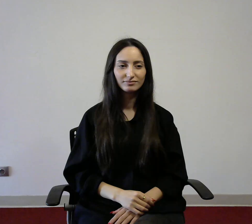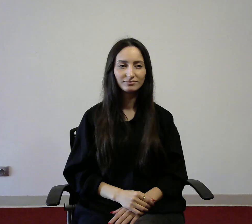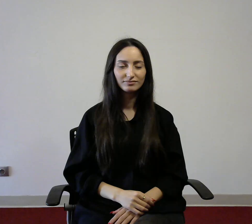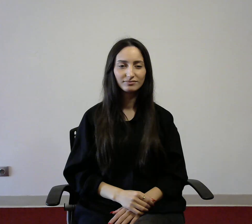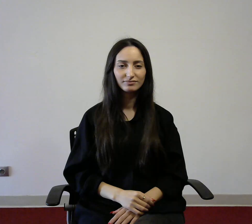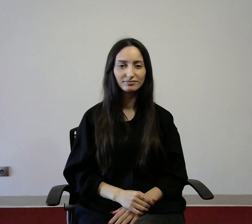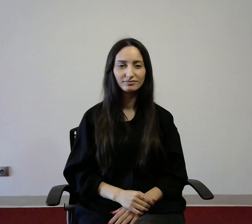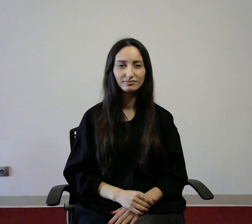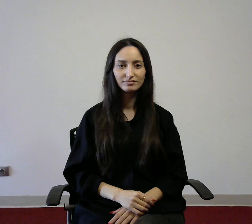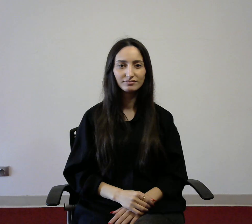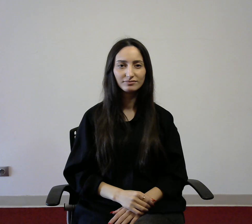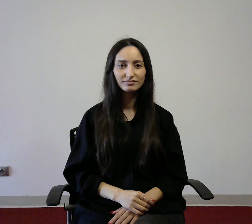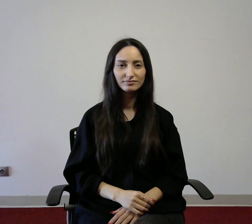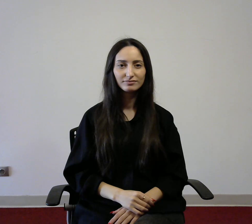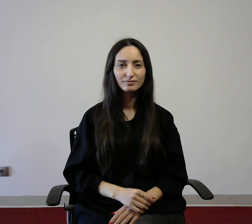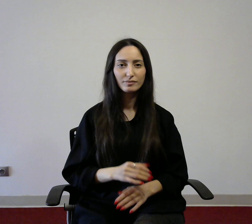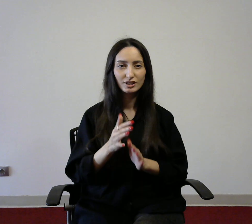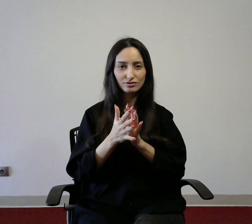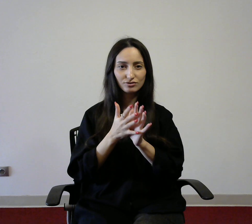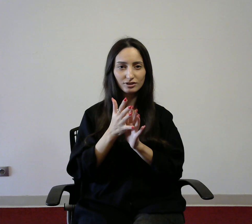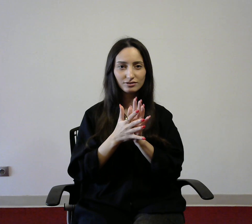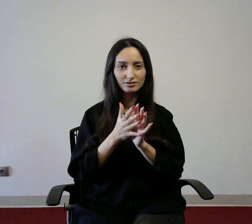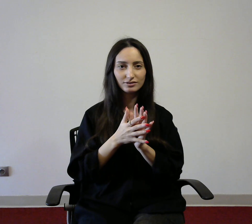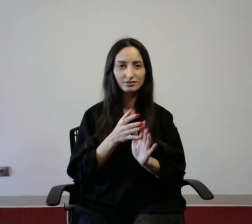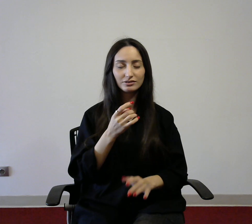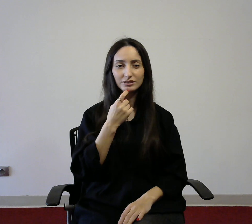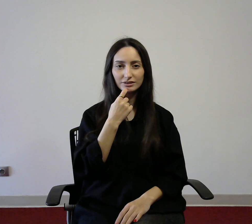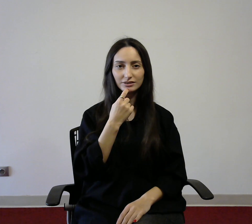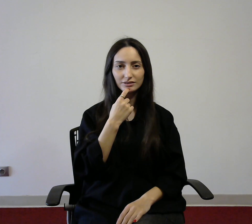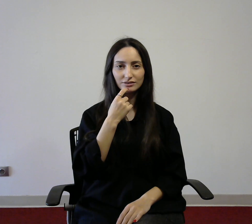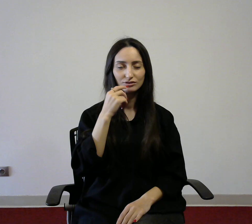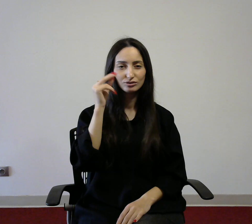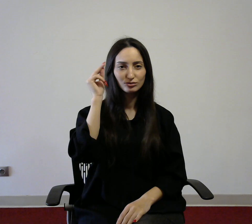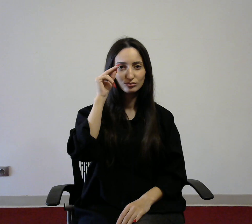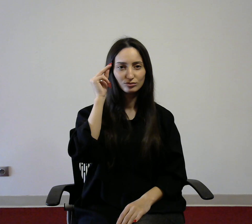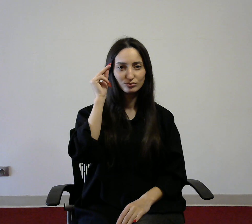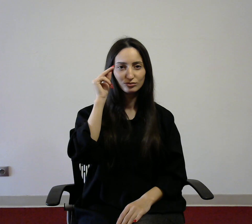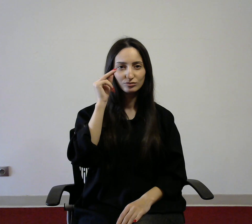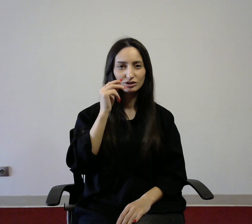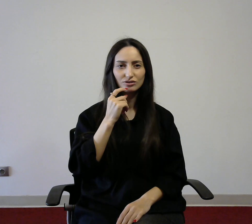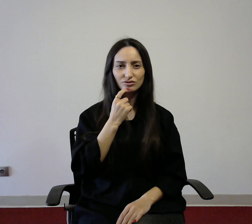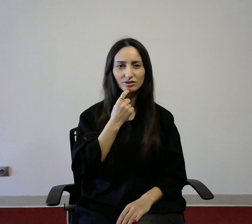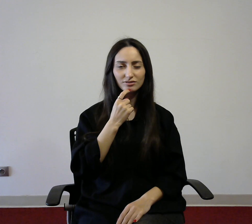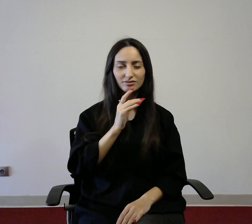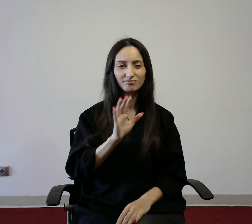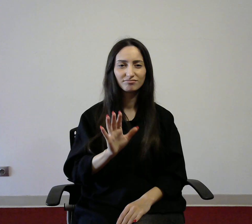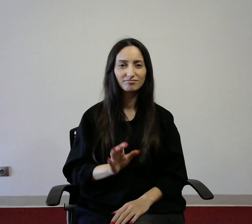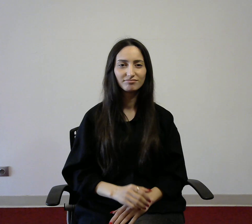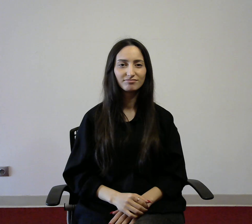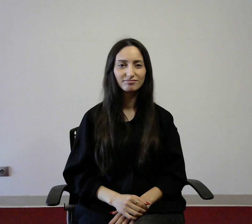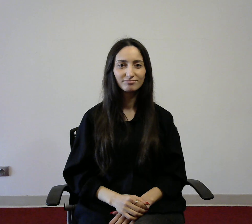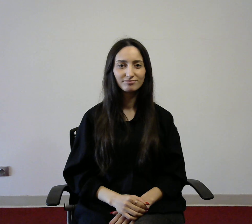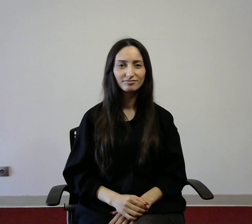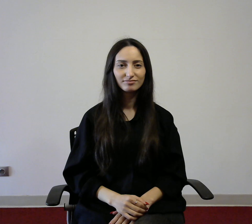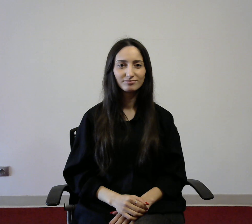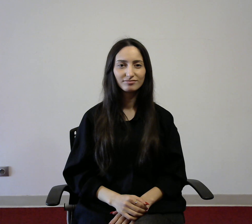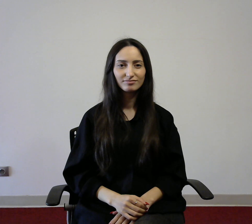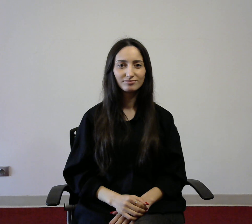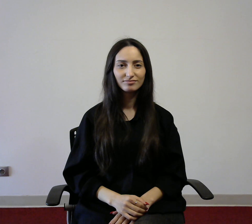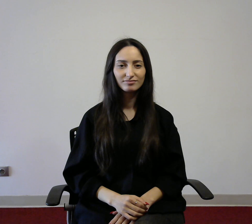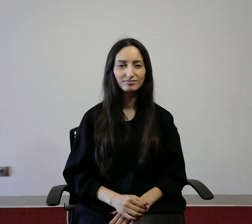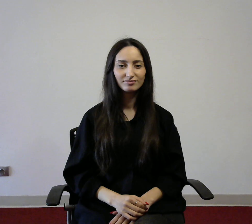İşarə dilini öyrənmək çətin deyil